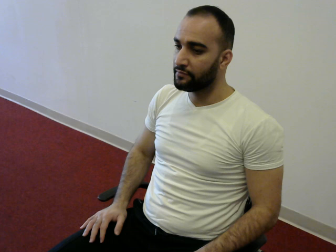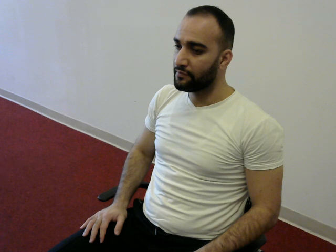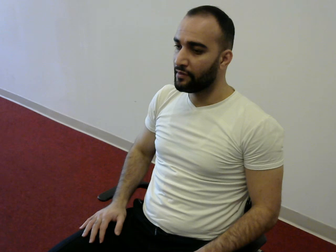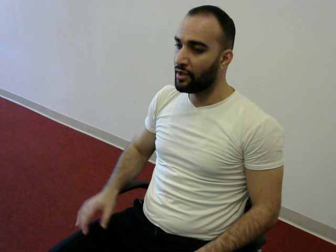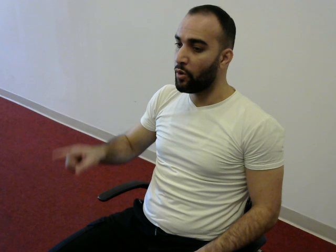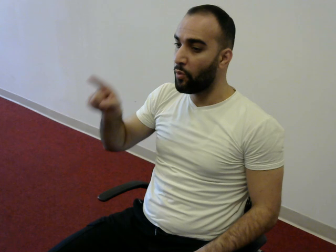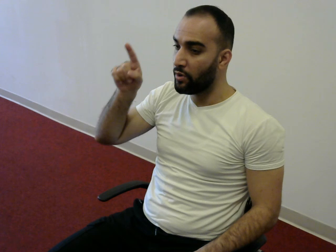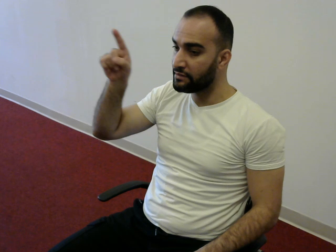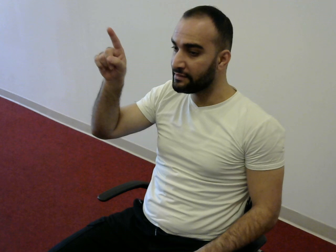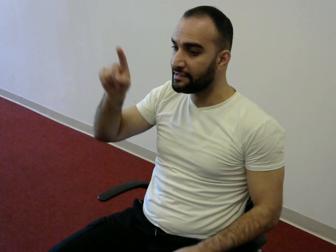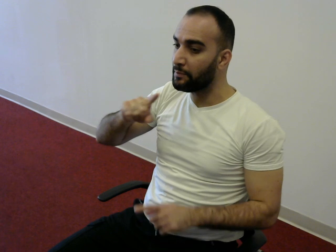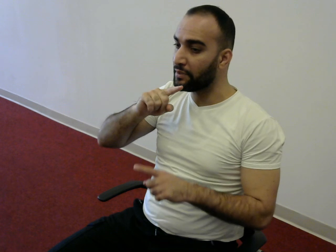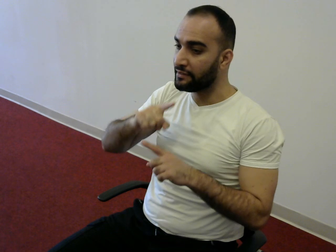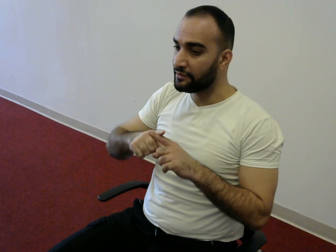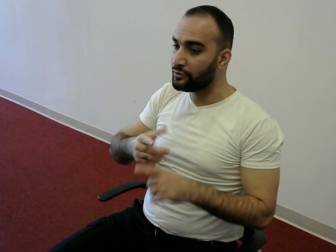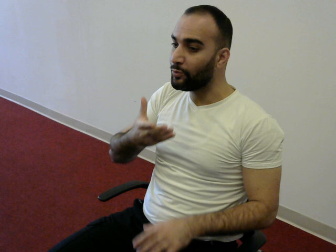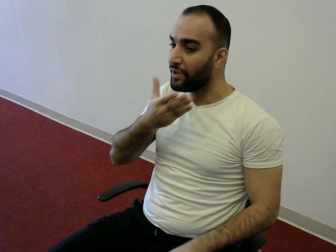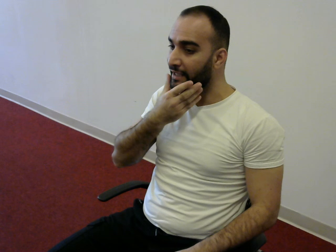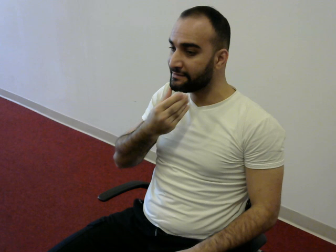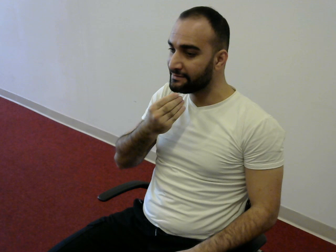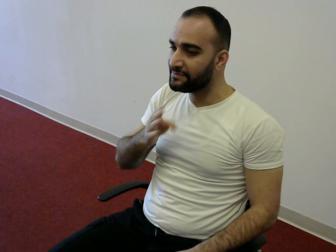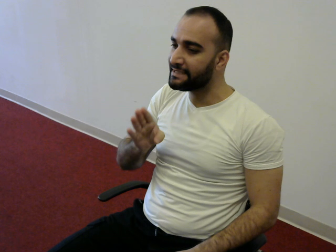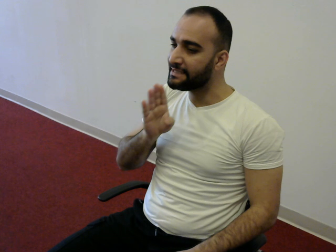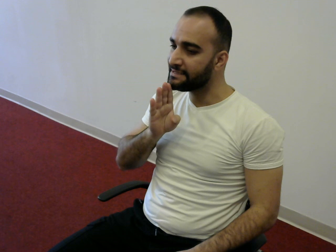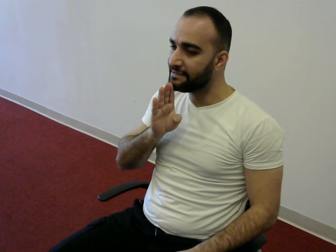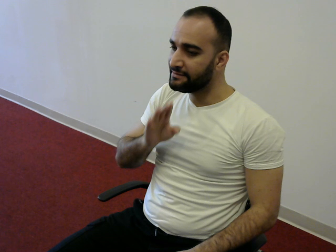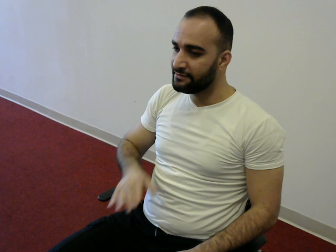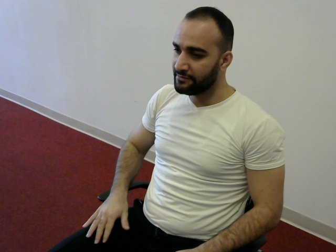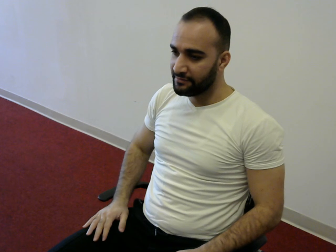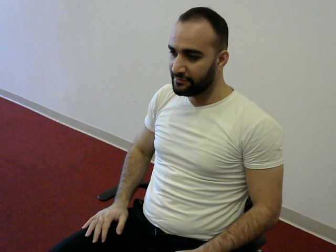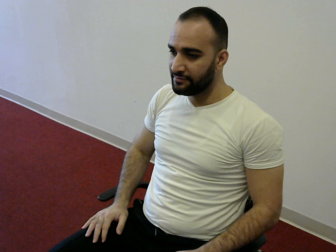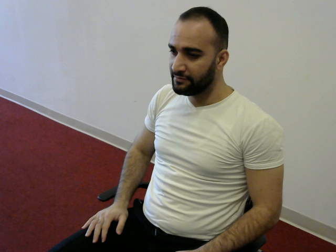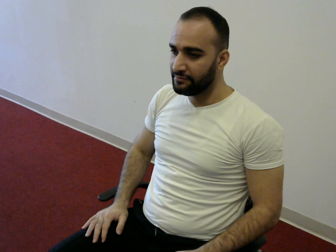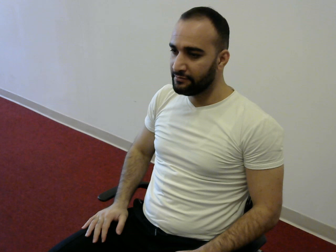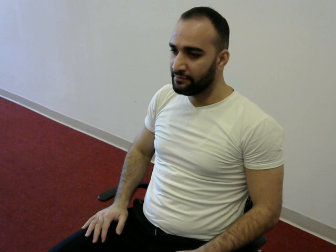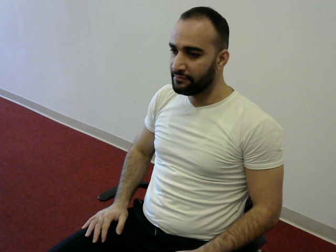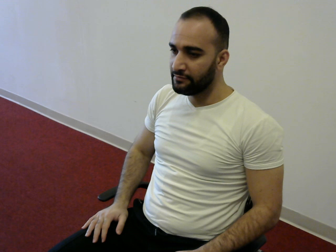Onun bacısı gözəl qızdır